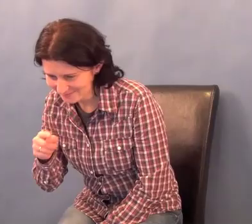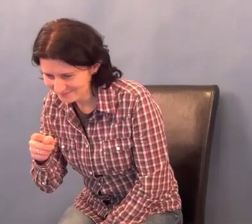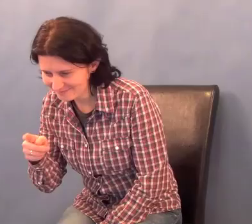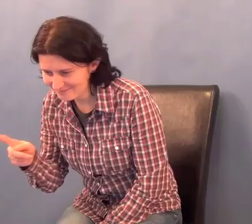Moment.